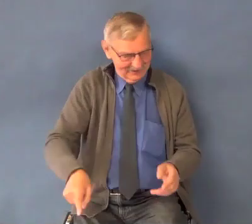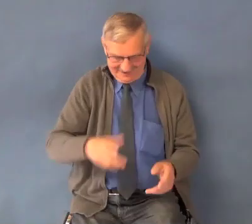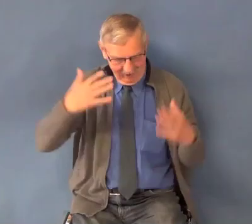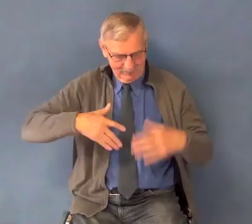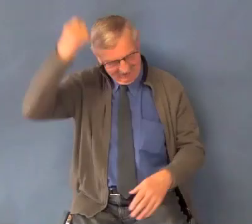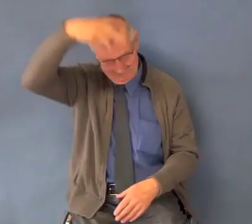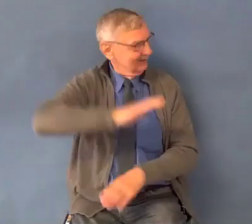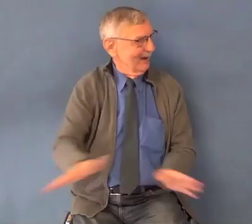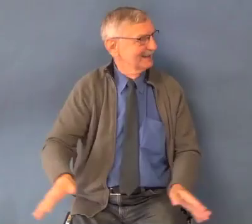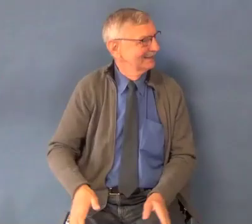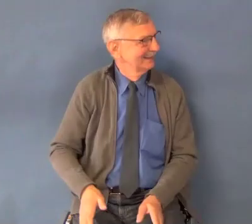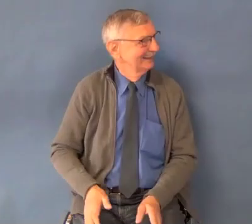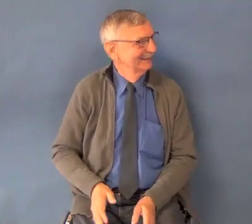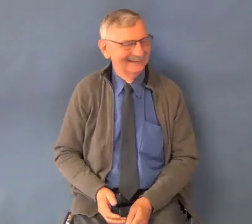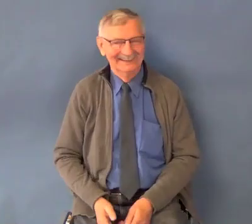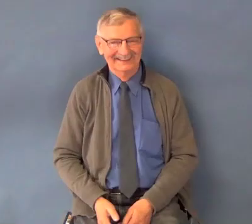Nie można się kąpać, brać prysznica.